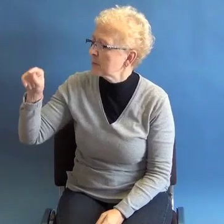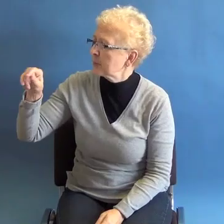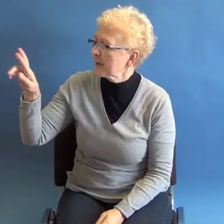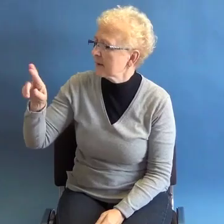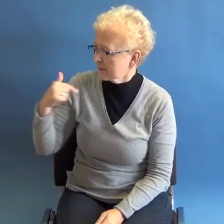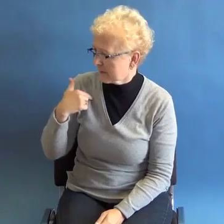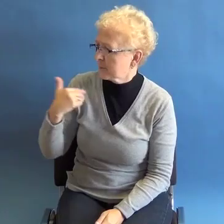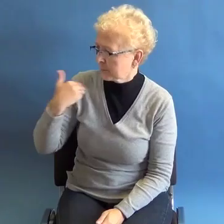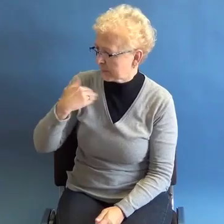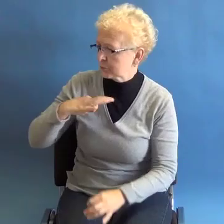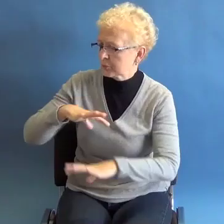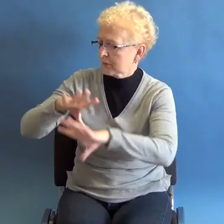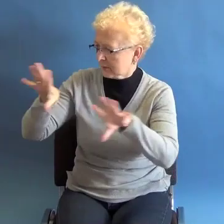Byłam razem z córką.